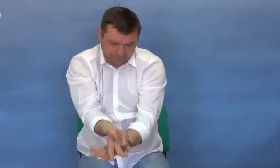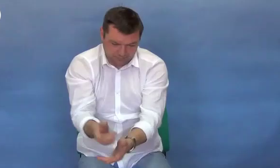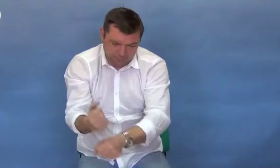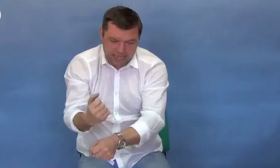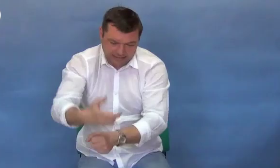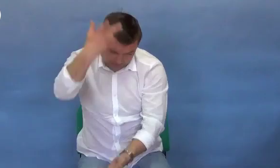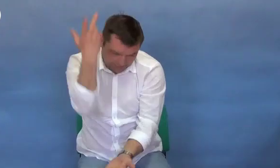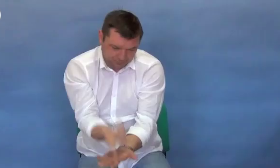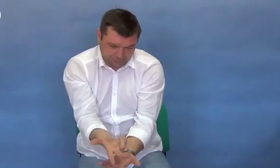Upada w pracy.